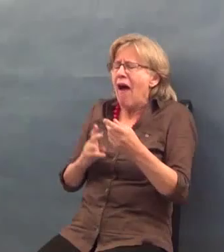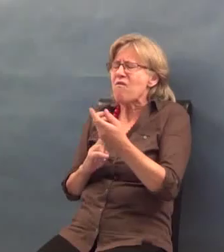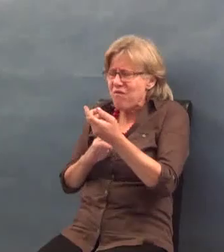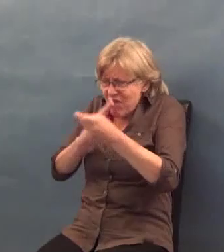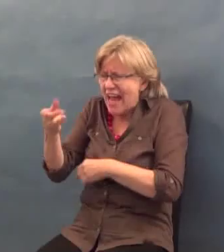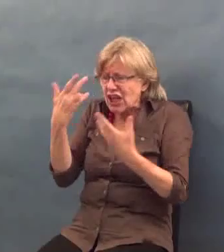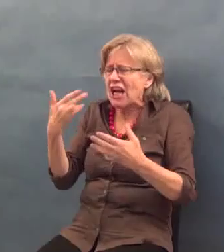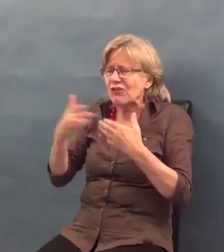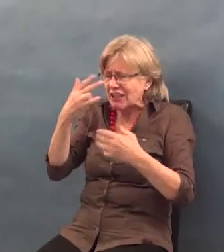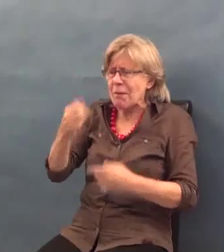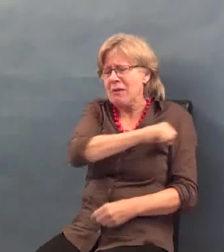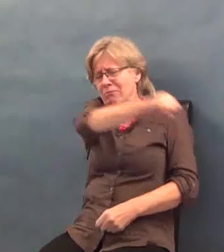Chce wejść przez drzwi, żeby to zobaczyć.